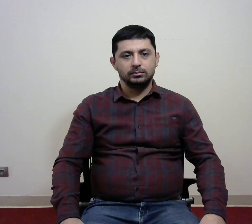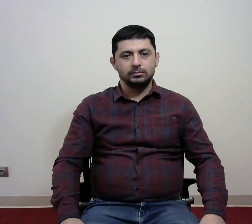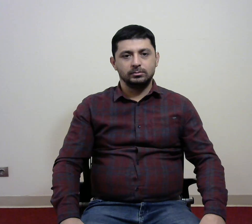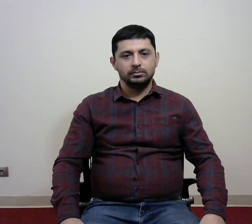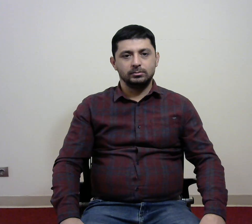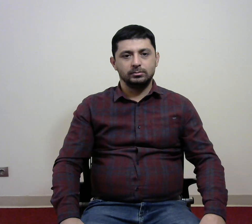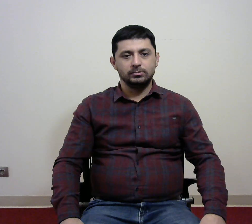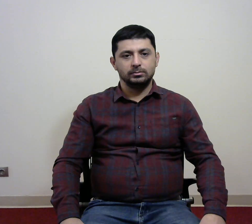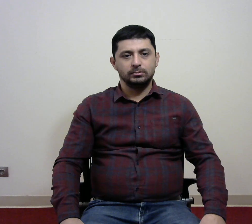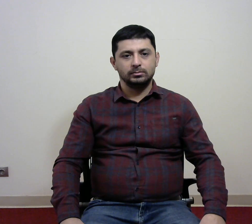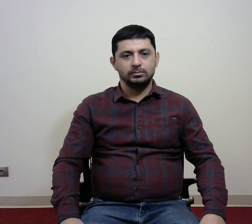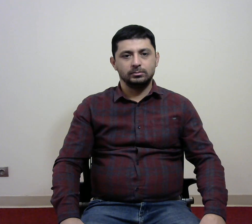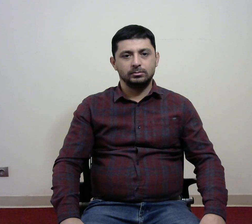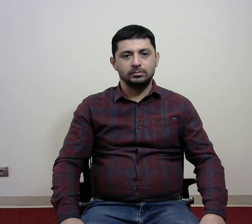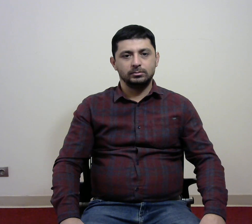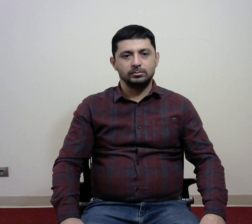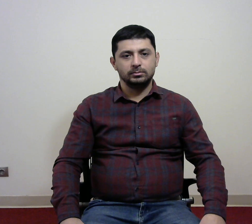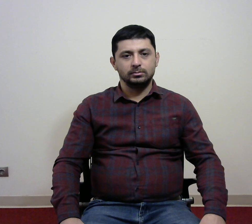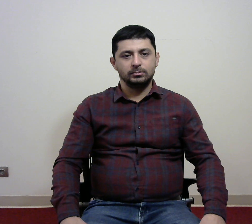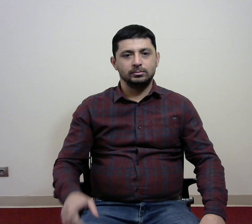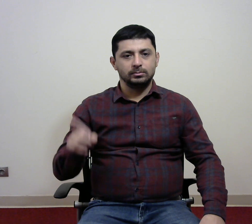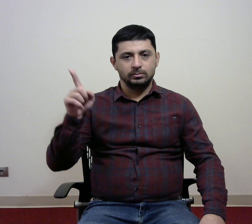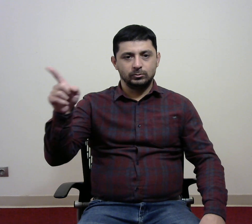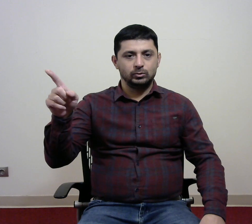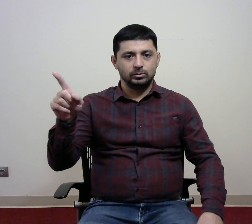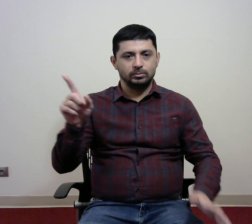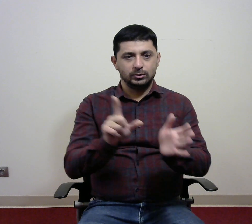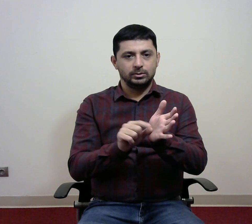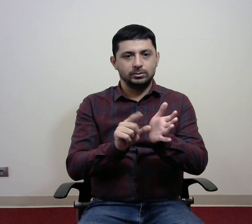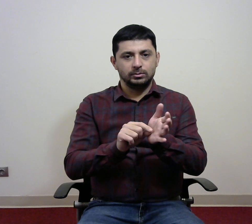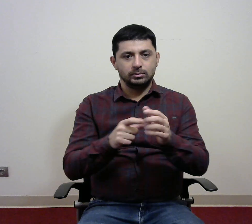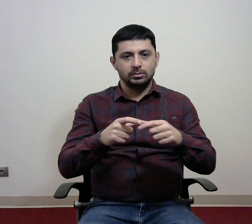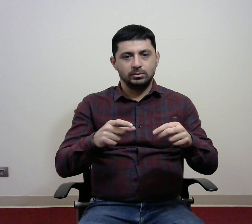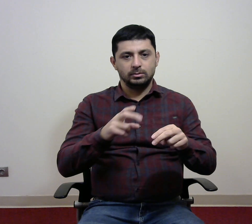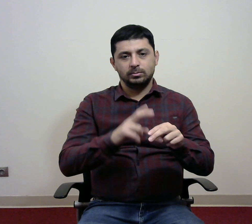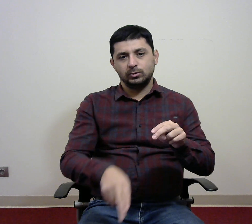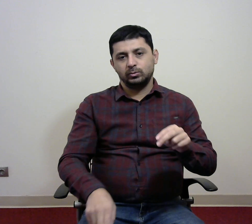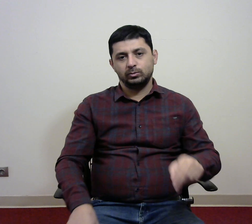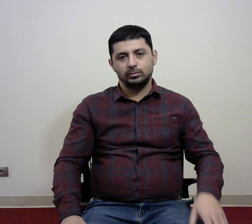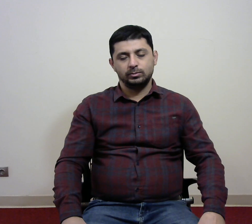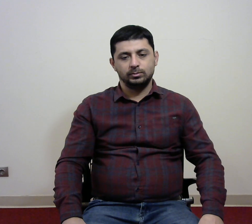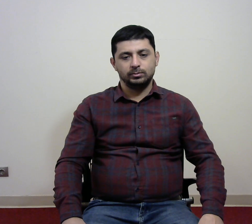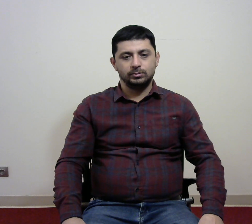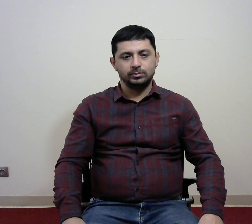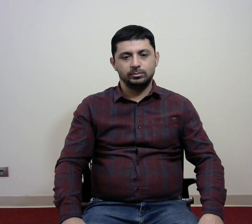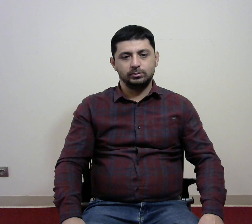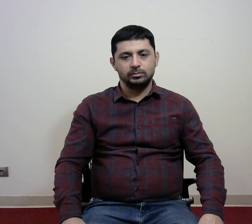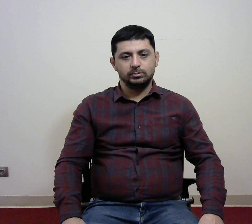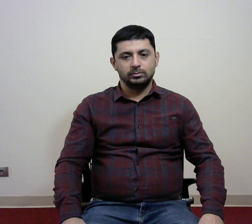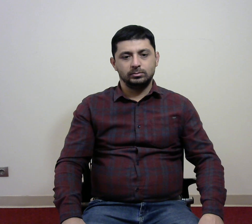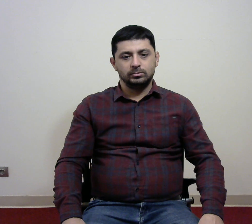O pensiya kartını itirib